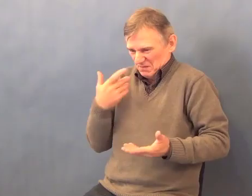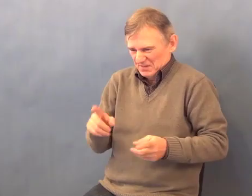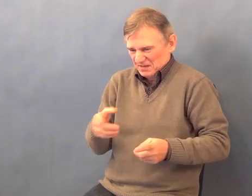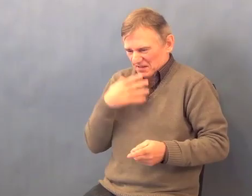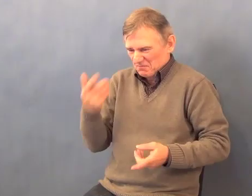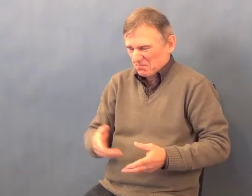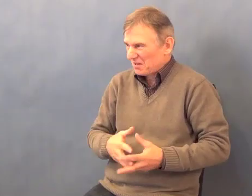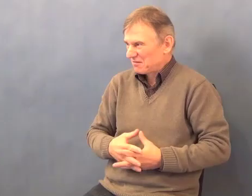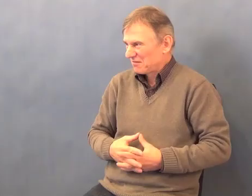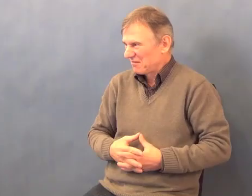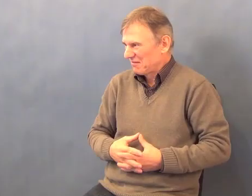Ja nie wiem, ale nie ma takiego znaku.